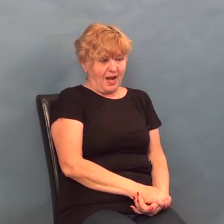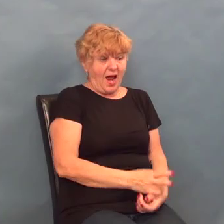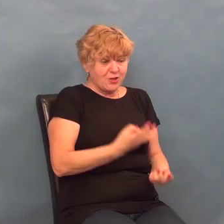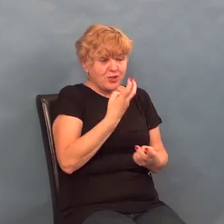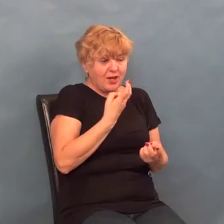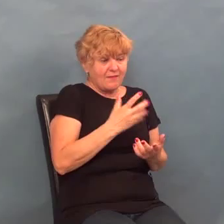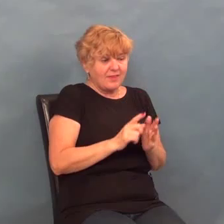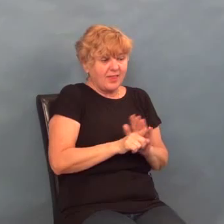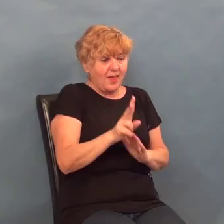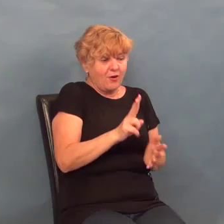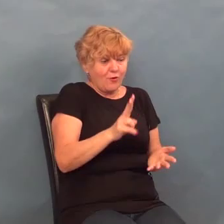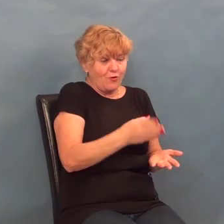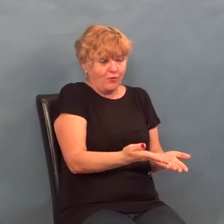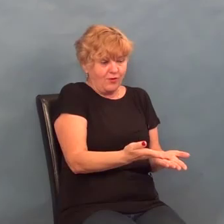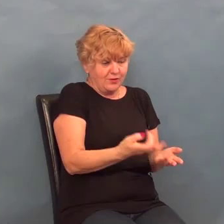Ciekawe dla kogo to?